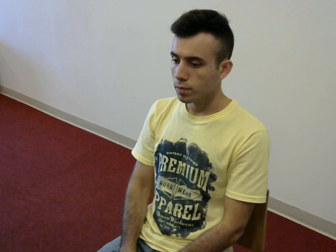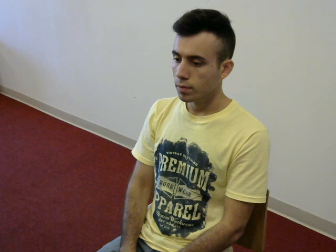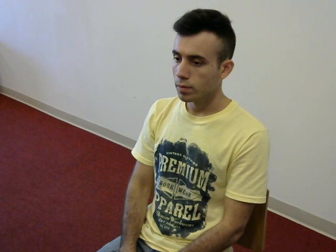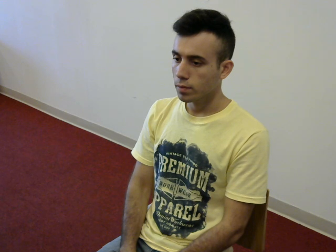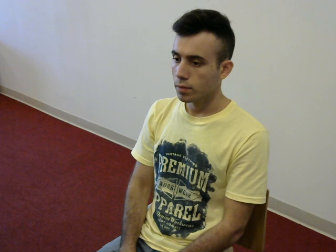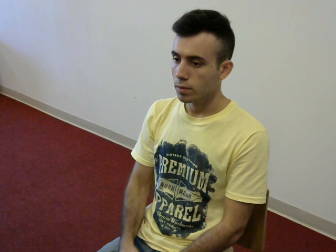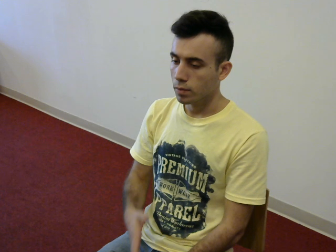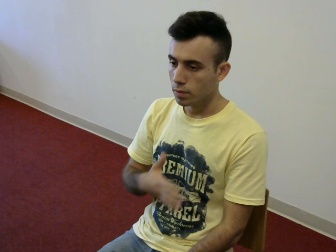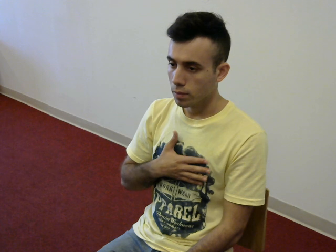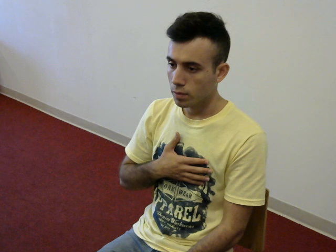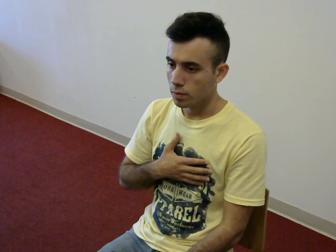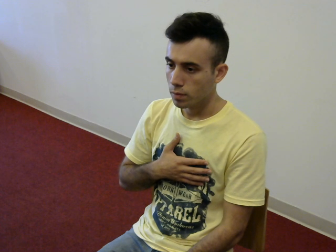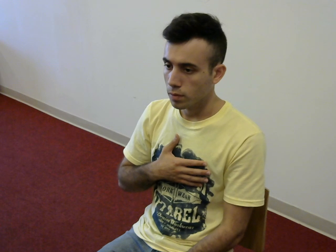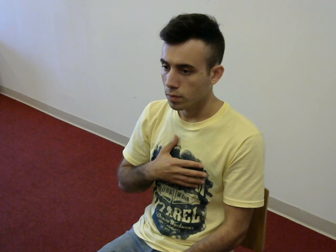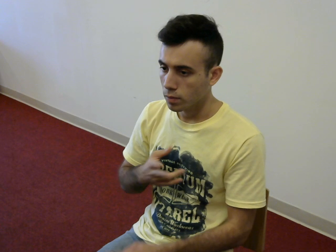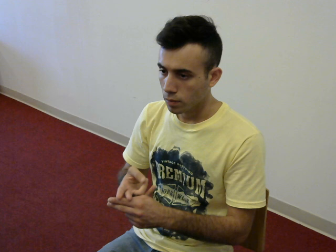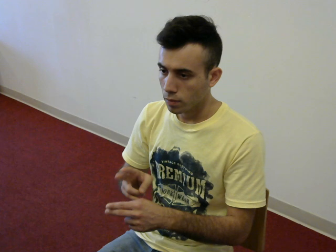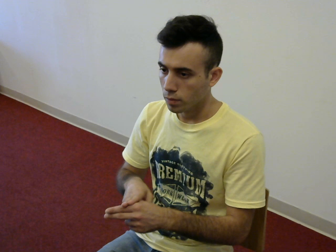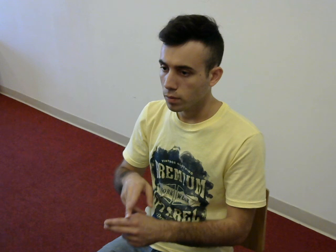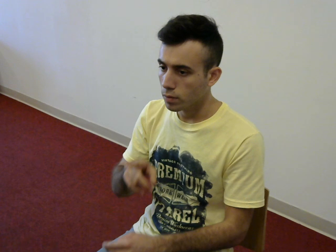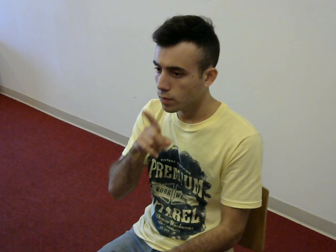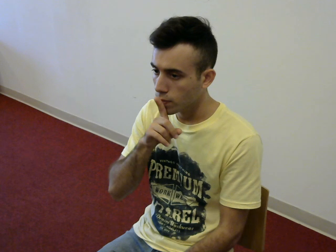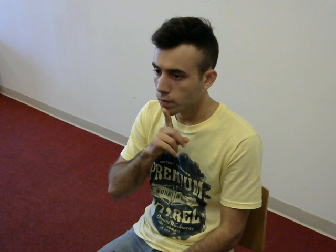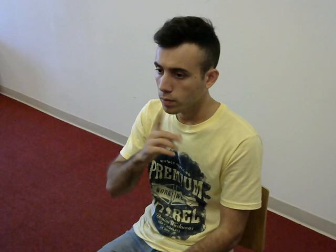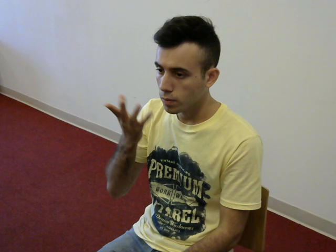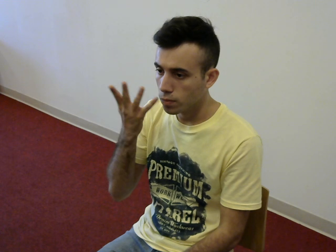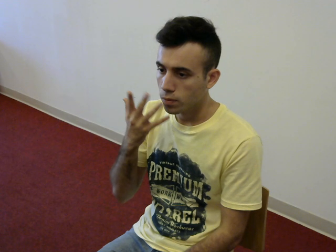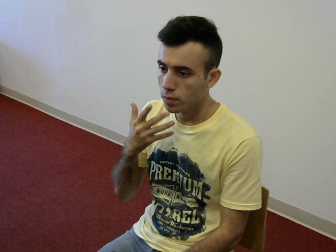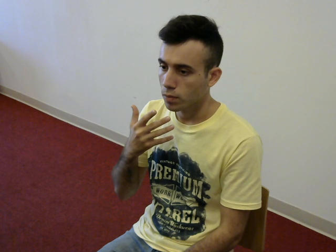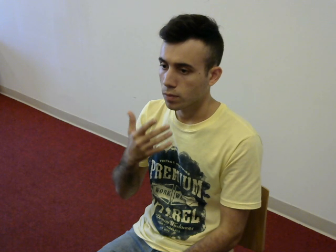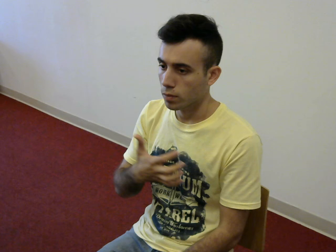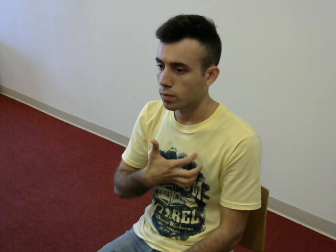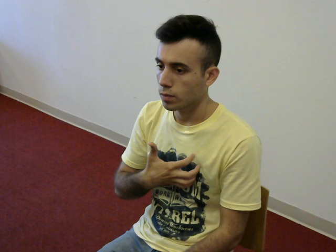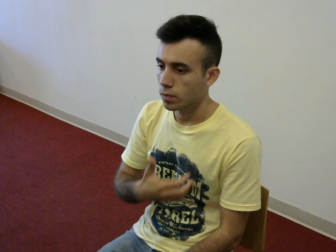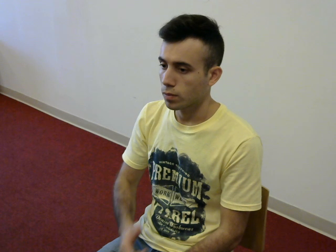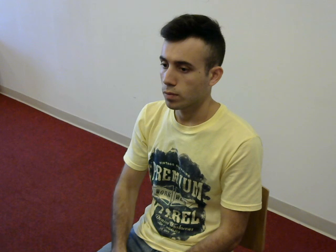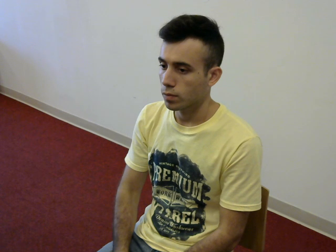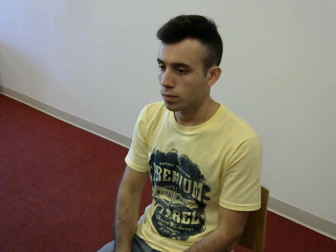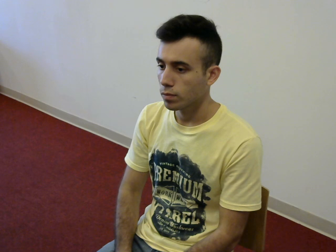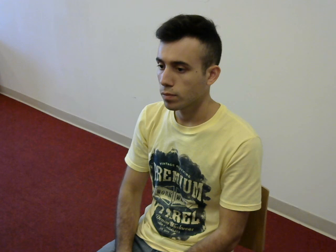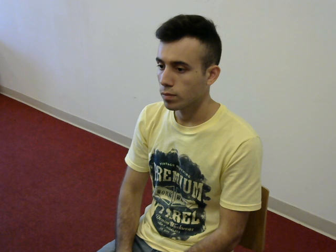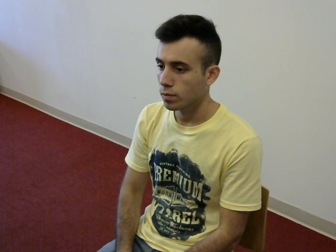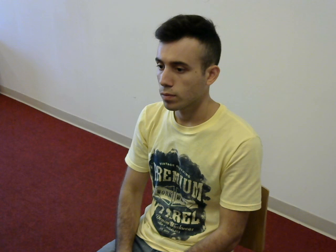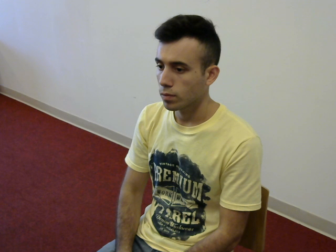Mən bunun göy rəngdə olanını istəyirəm